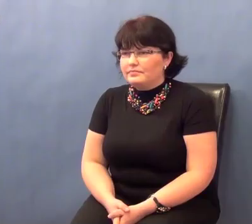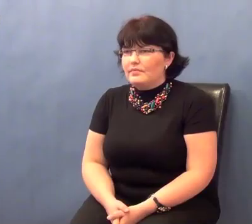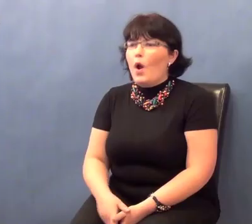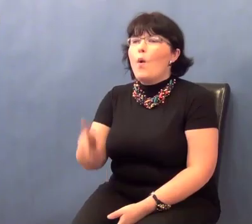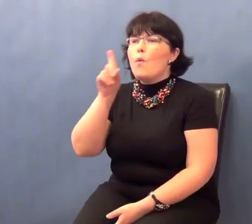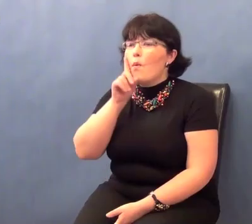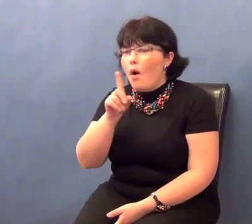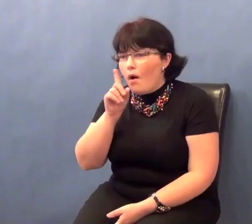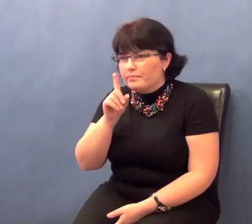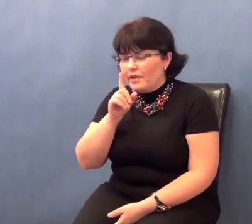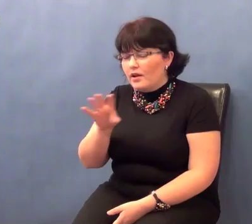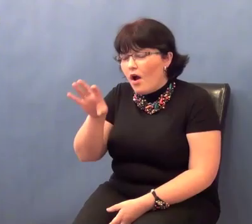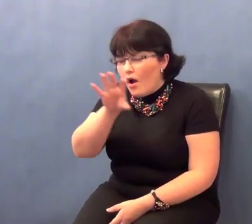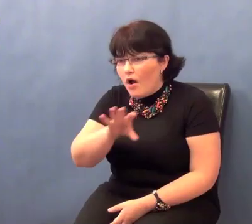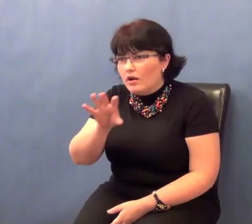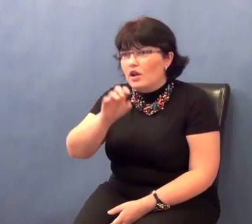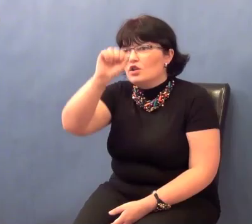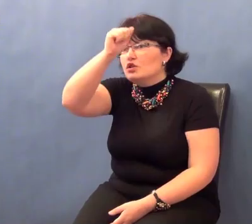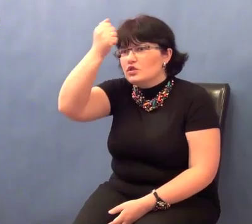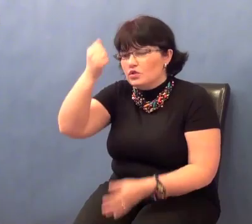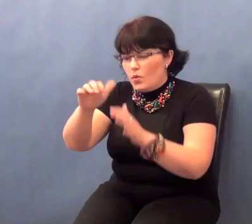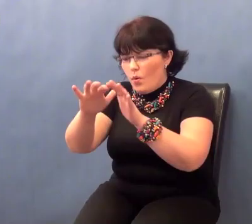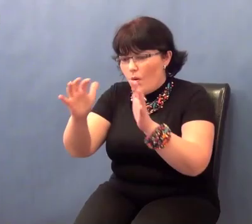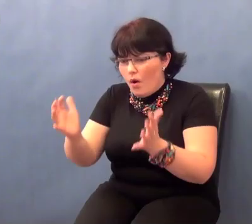Chłopiec oglądał szklany pojemnik w kształcie kuli.